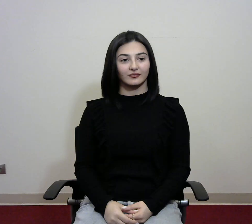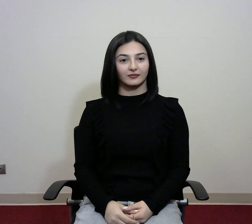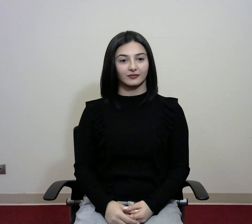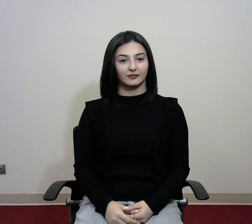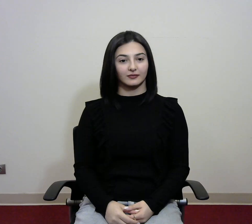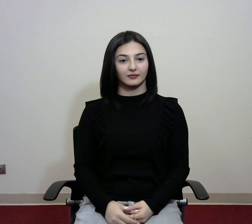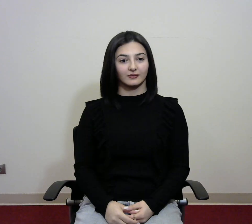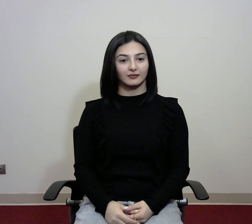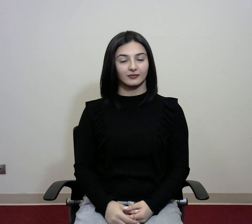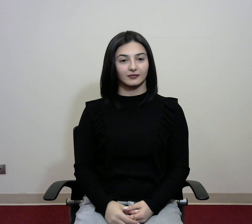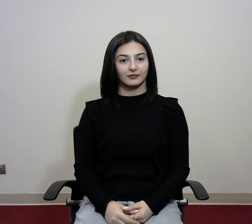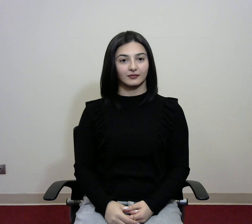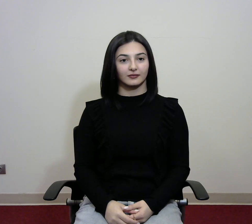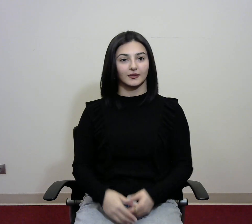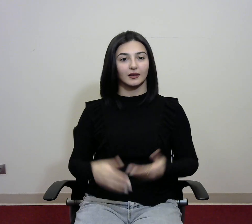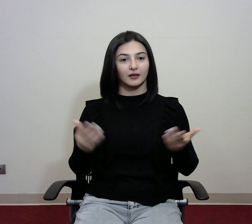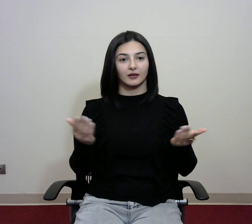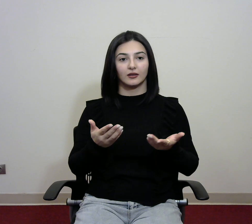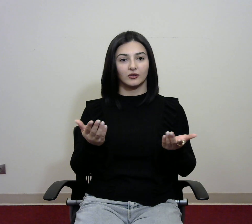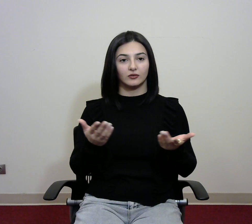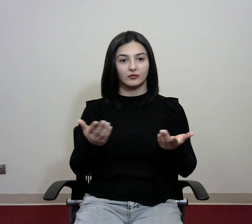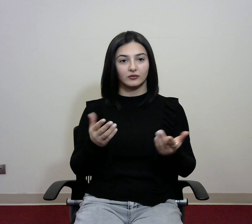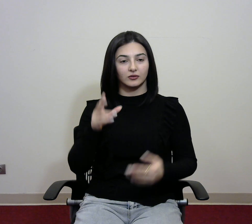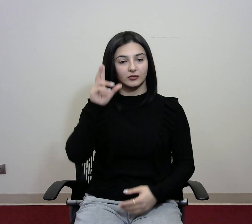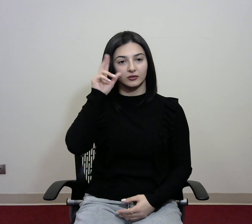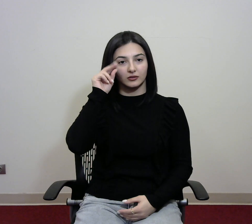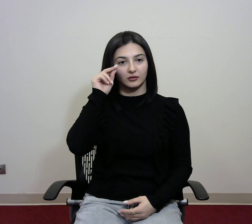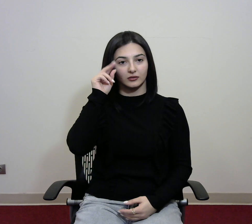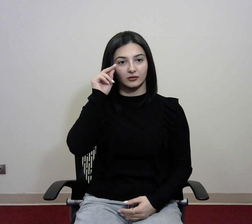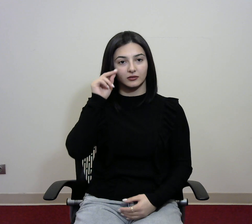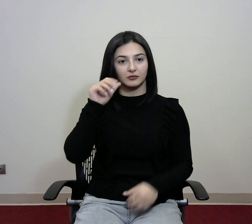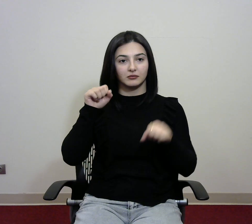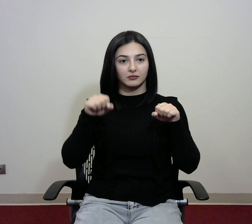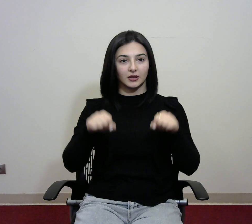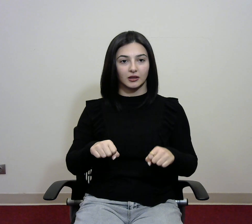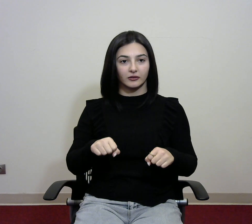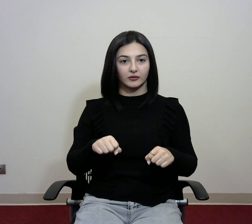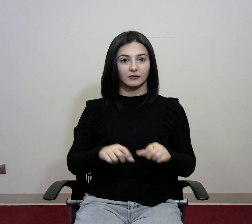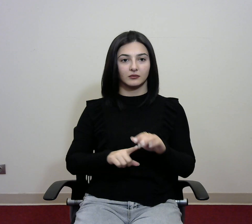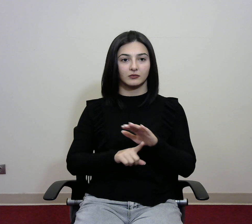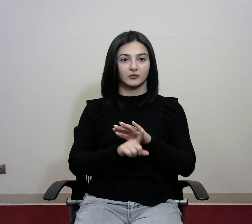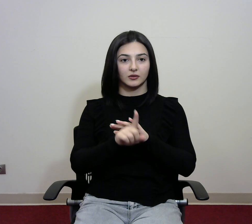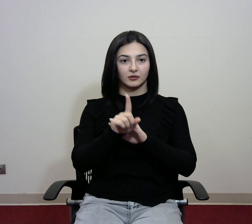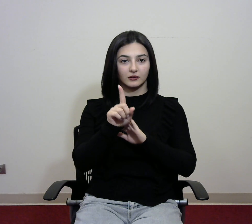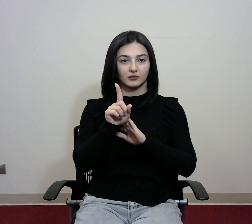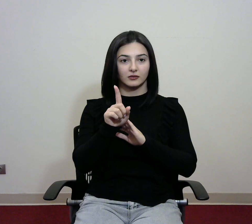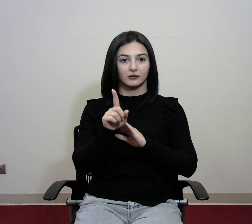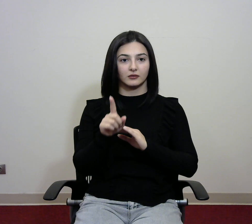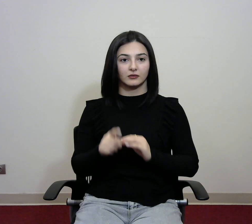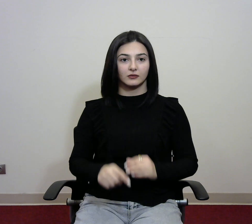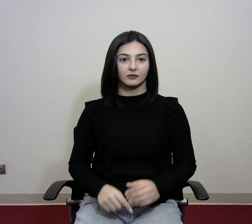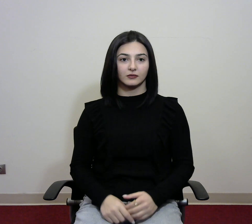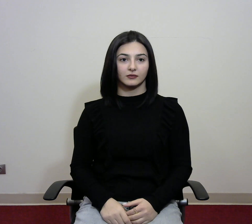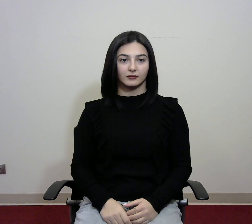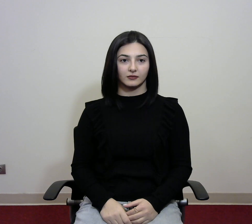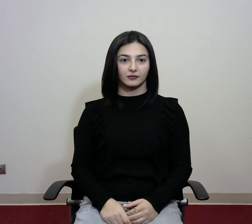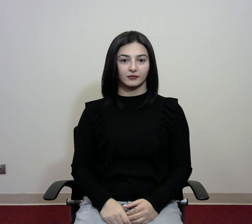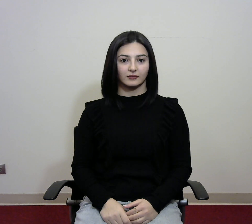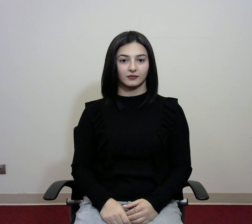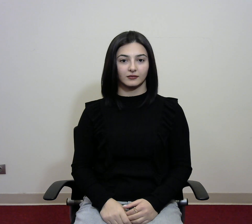Hansı tarixdən hüququm başlayır?